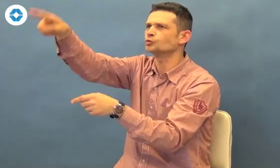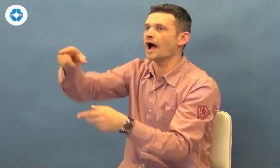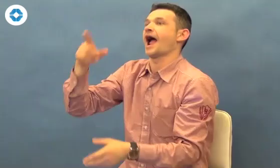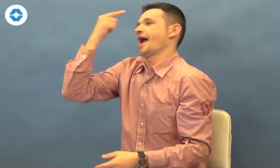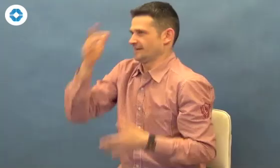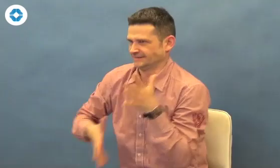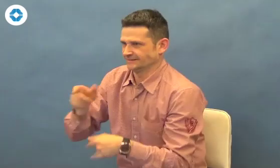Chłopiec wpadł na pomysł i pobiegł tam.